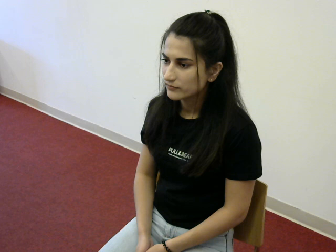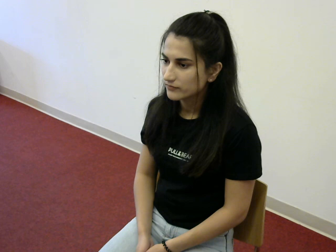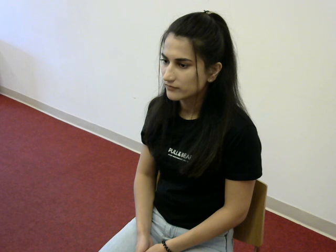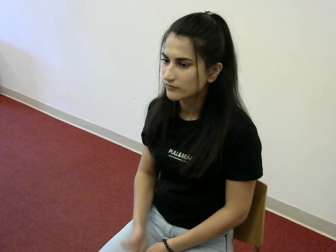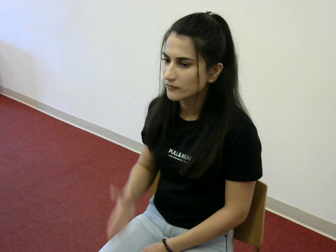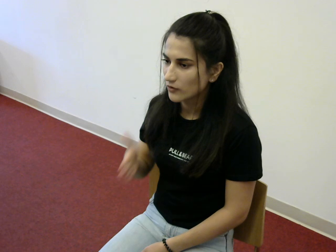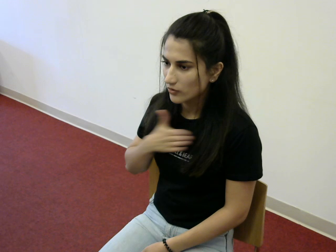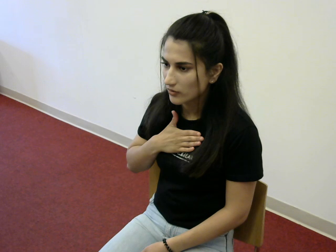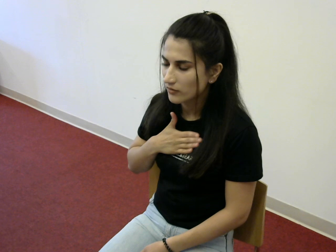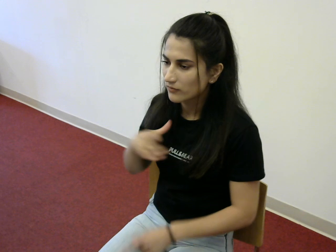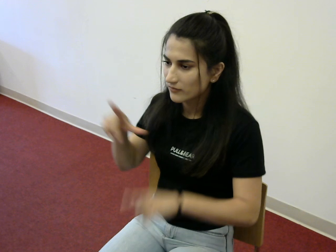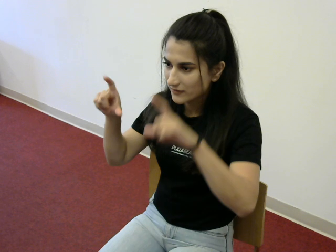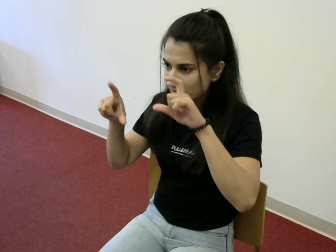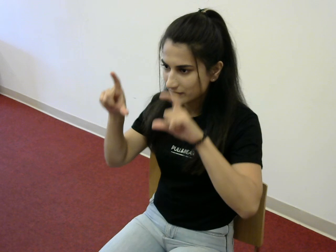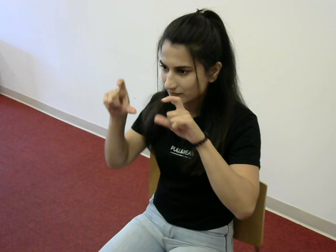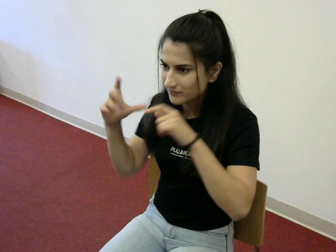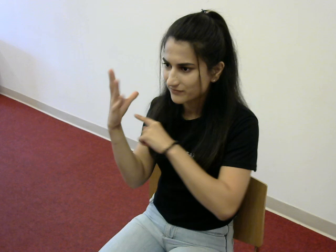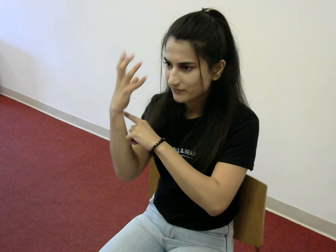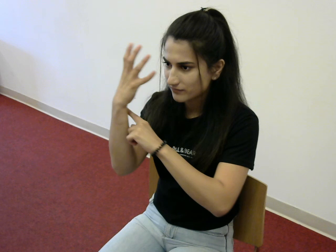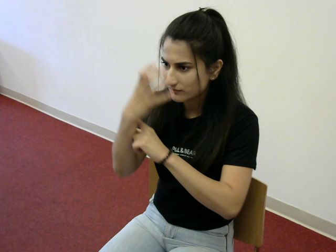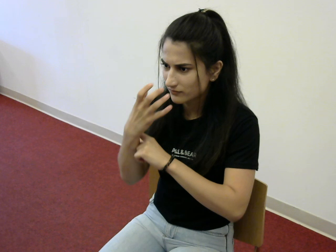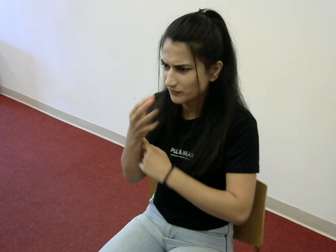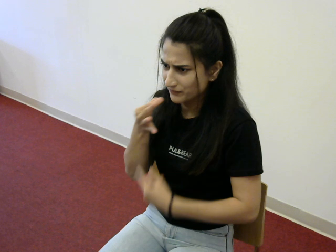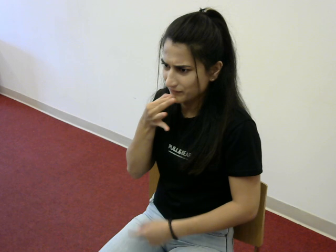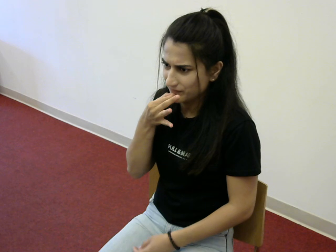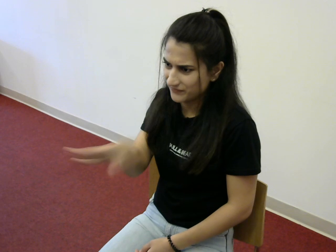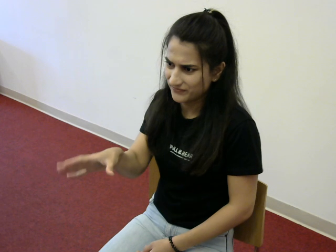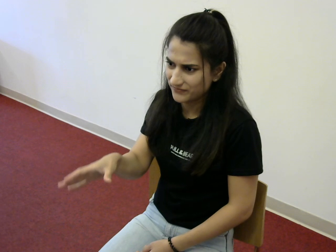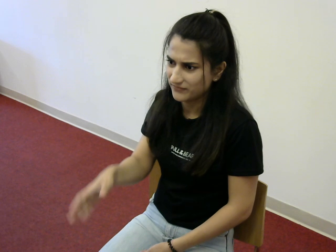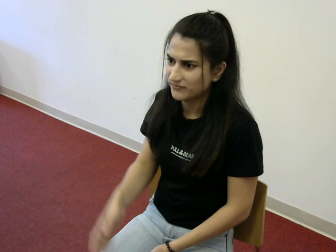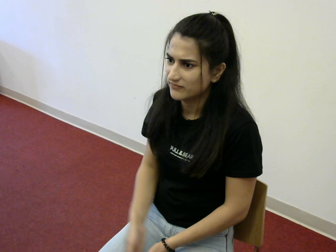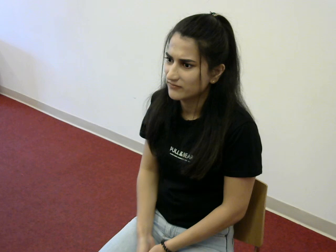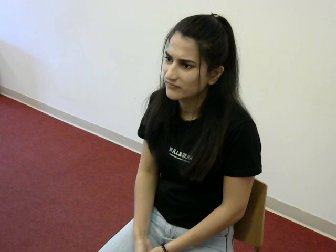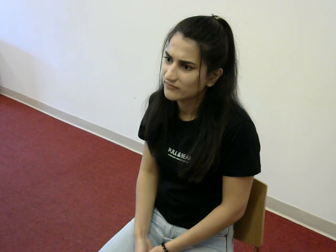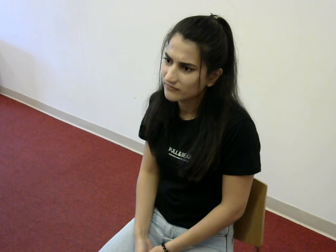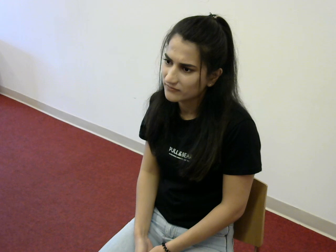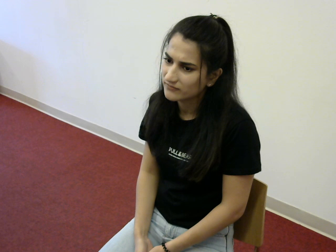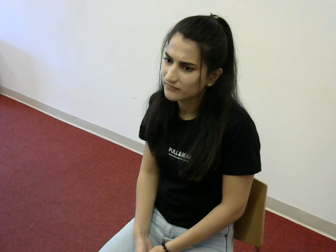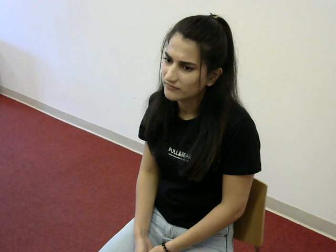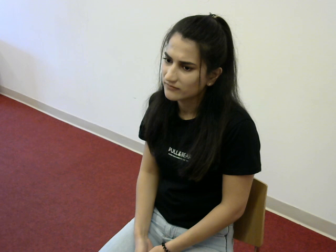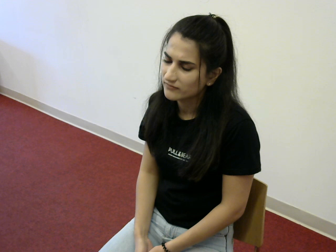Mənim şəkil çəkdirməkdən xoşum gəlir